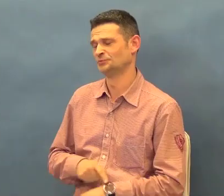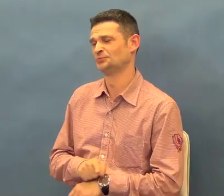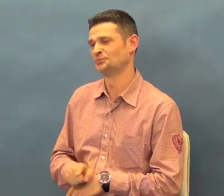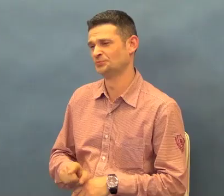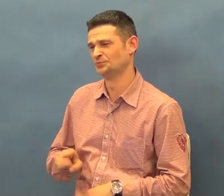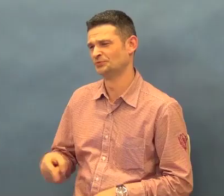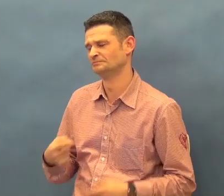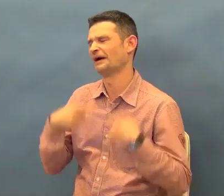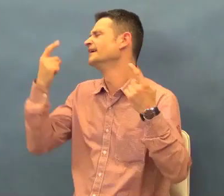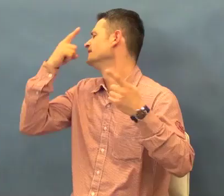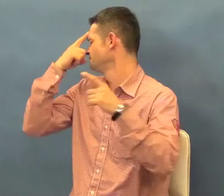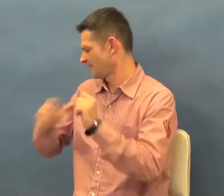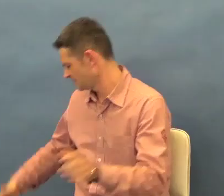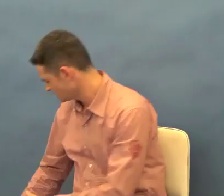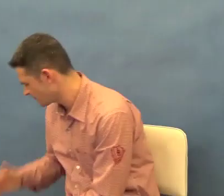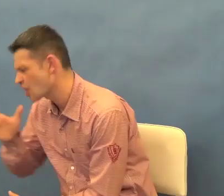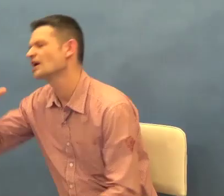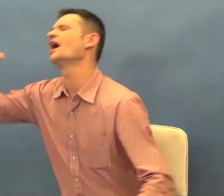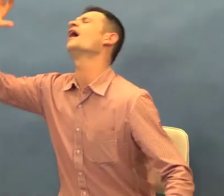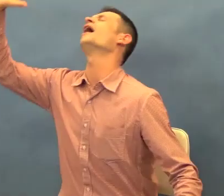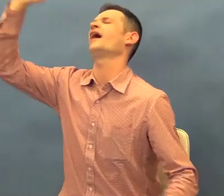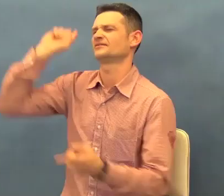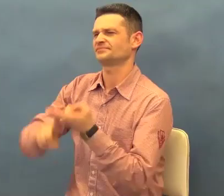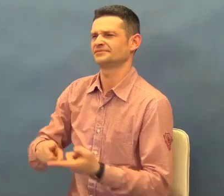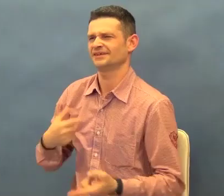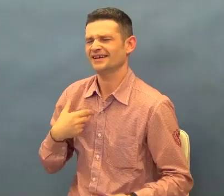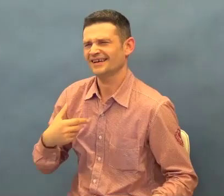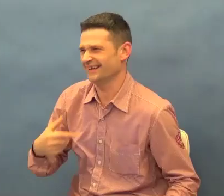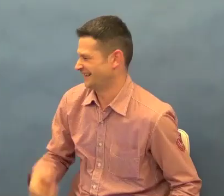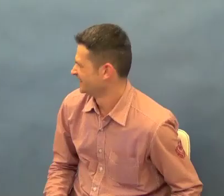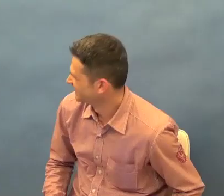Kiedy długo czekam w końcu biorę butelkę wody i piję do końca.